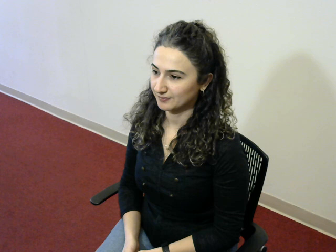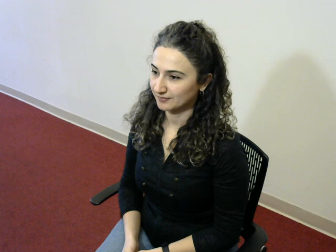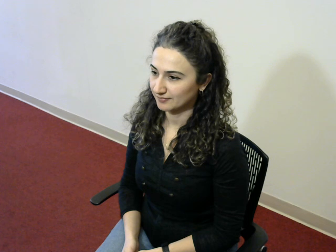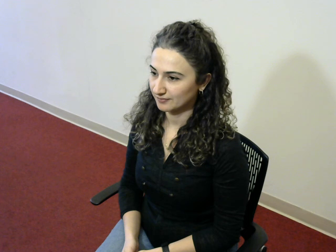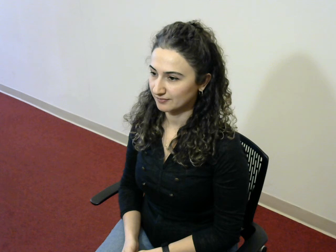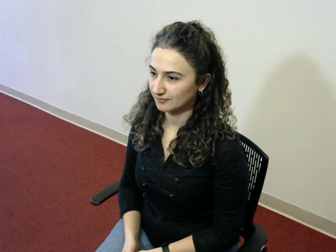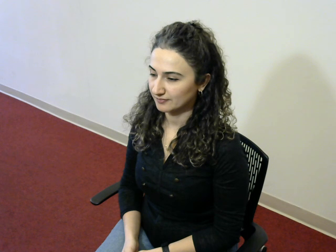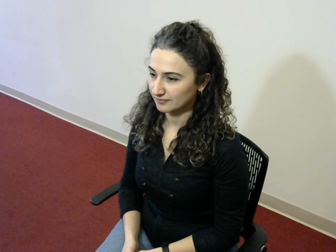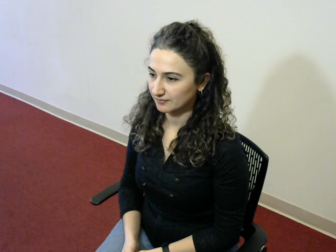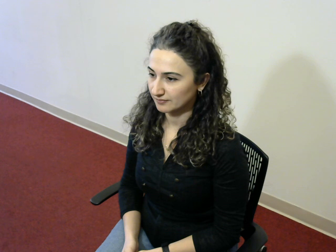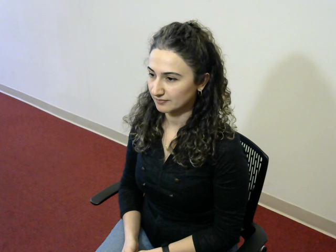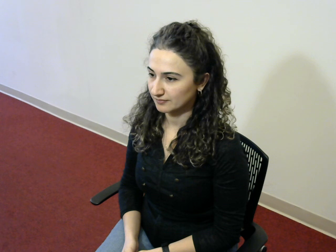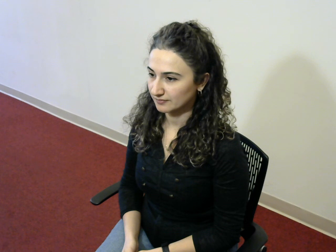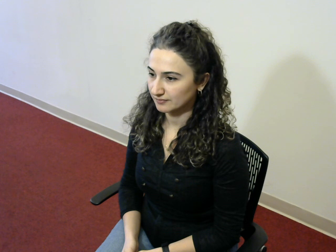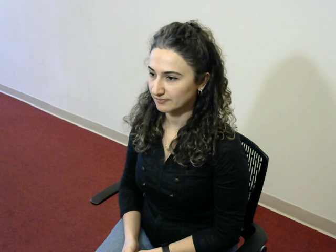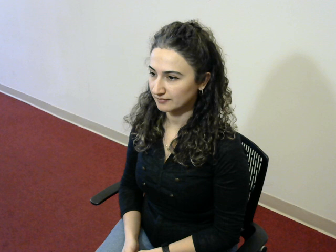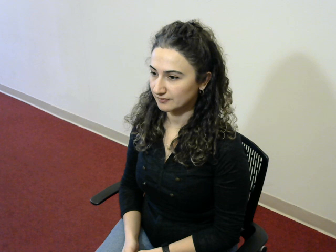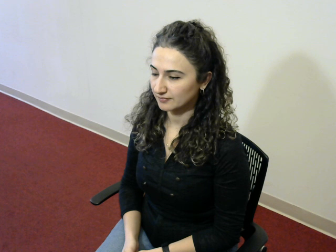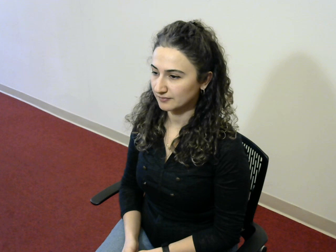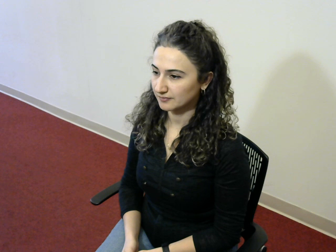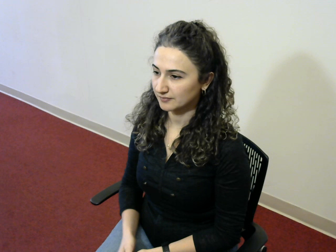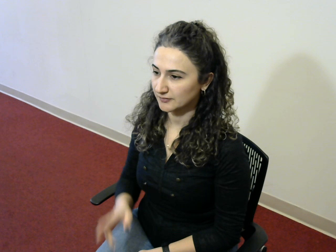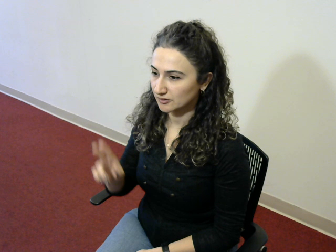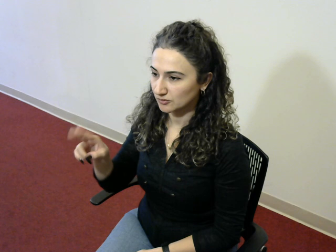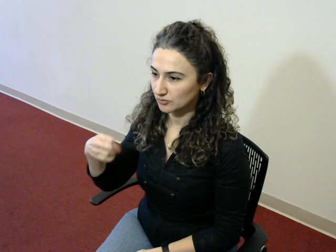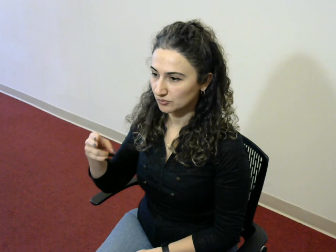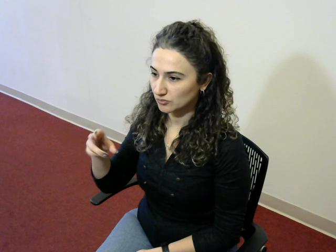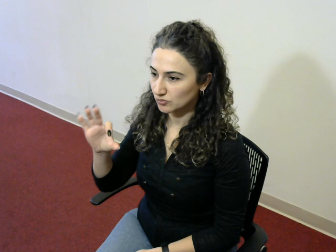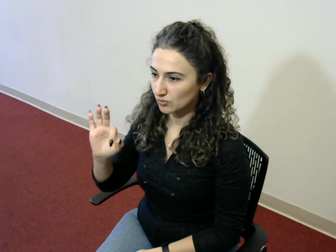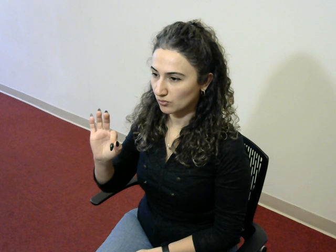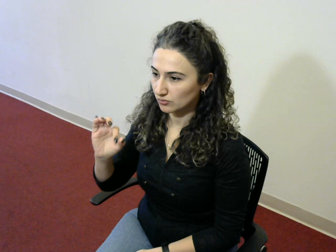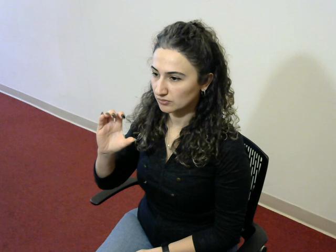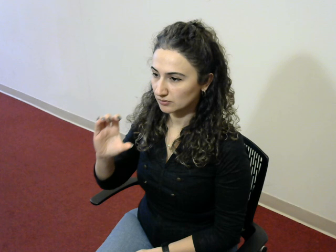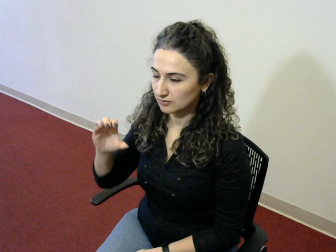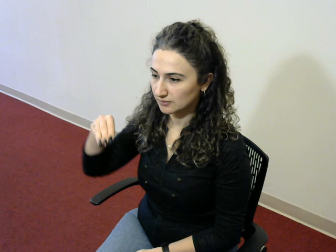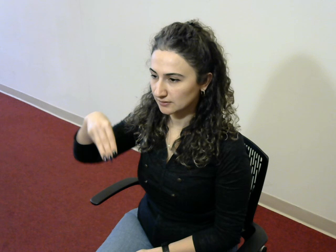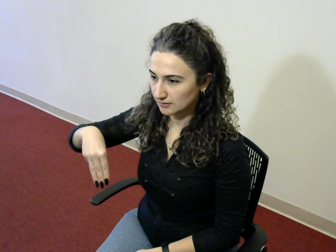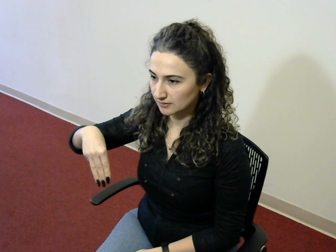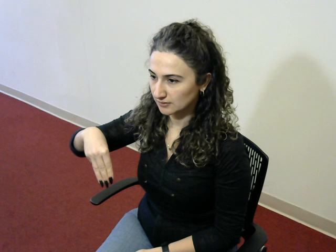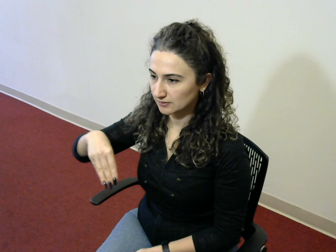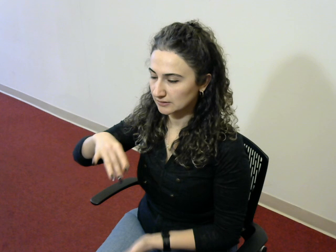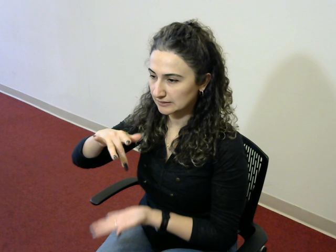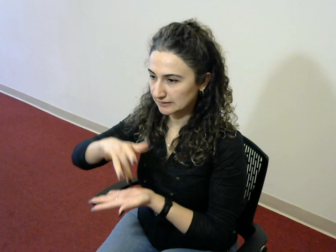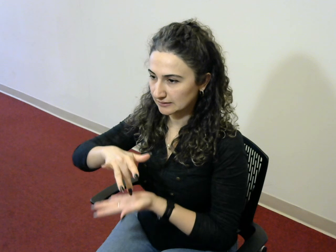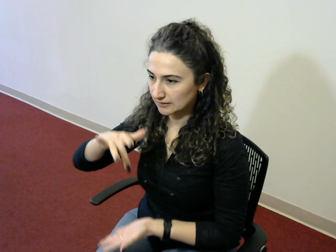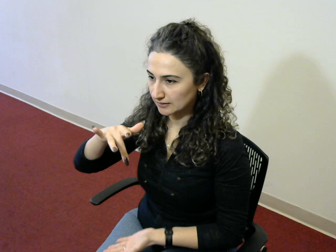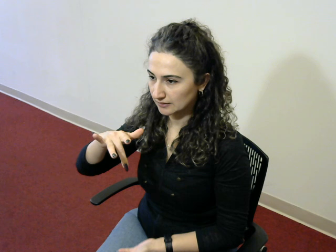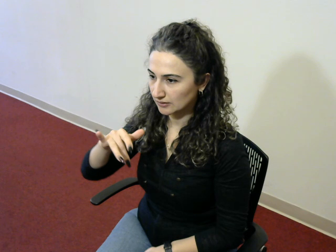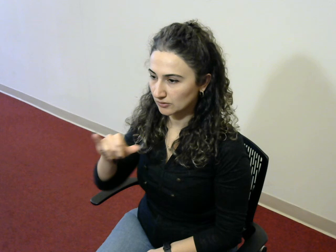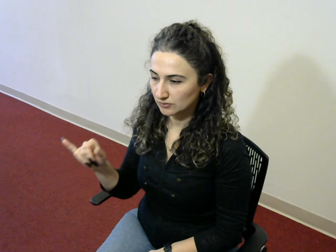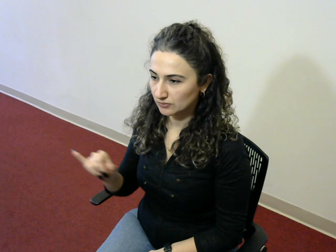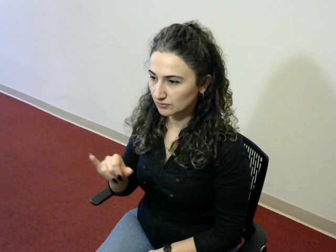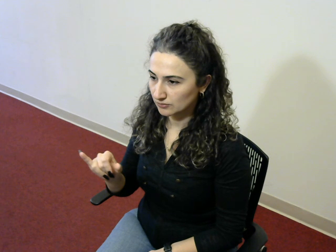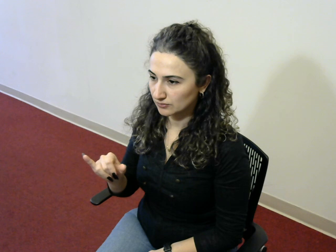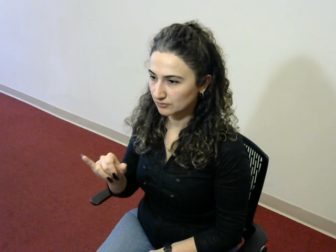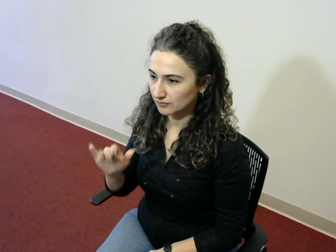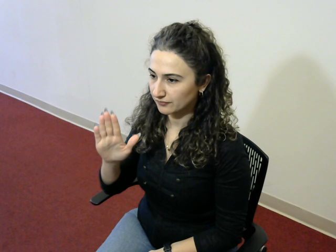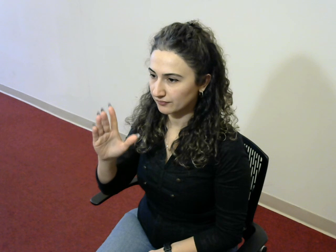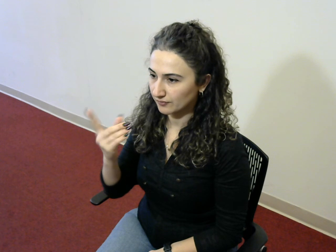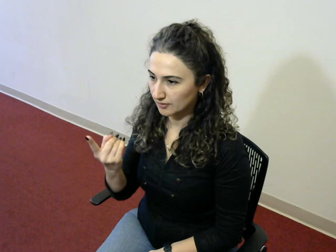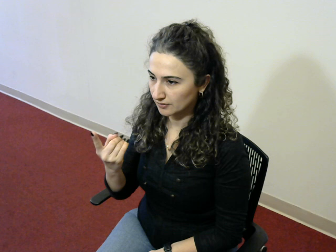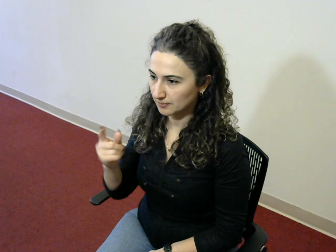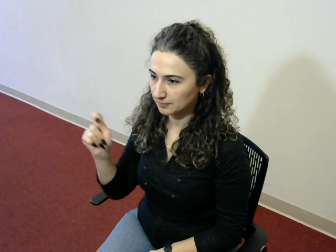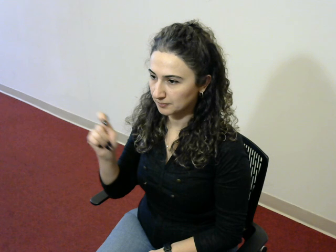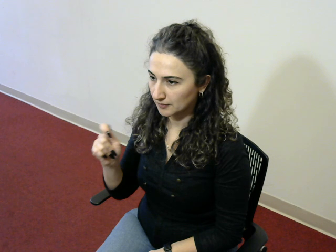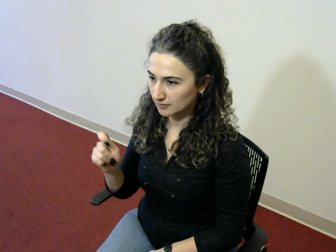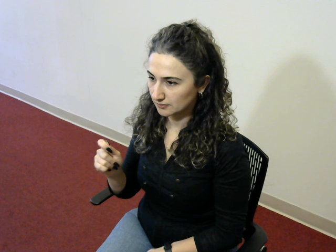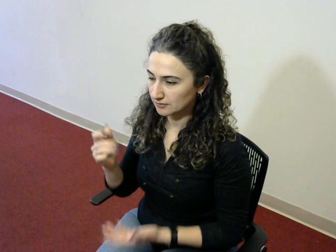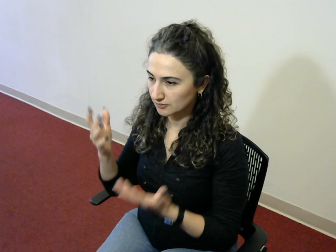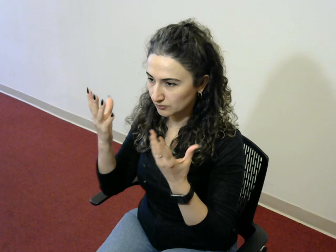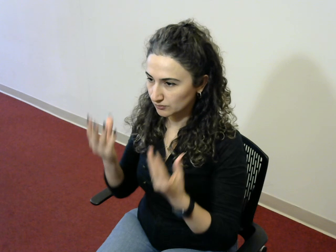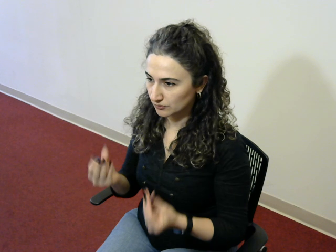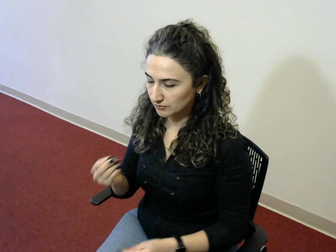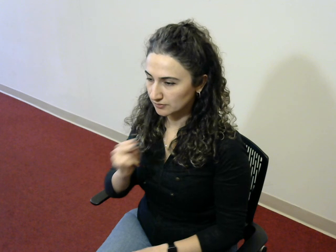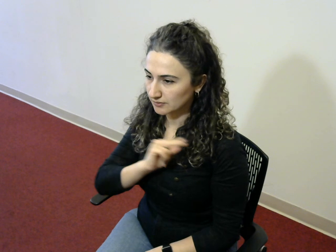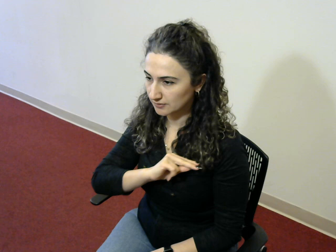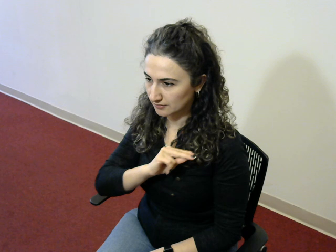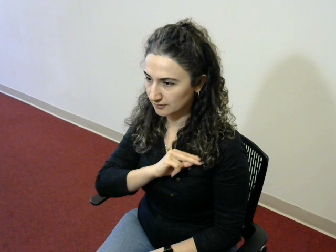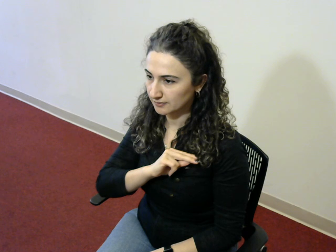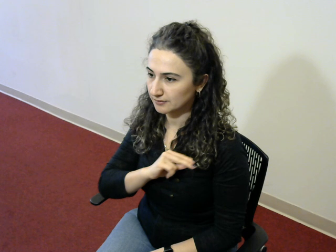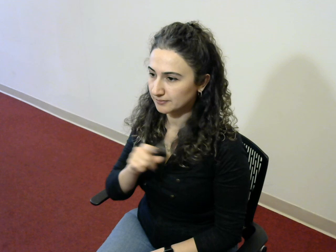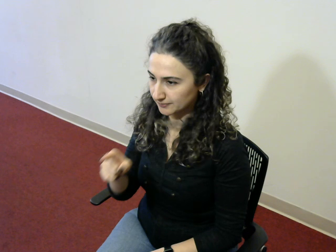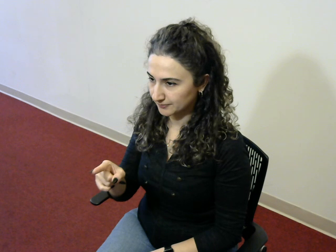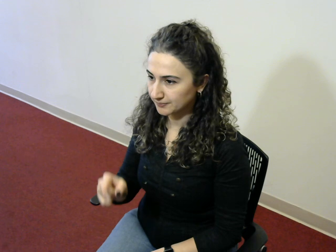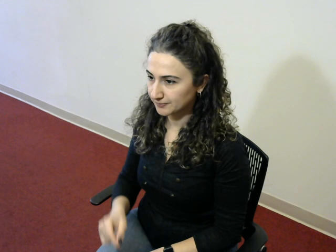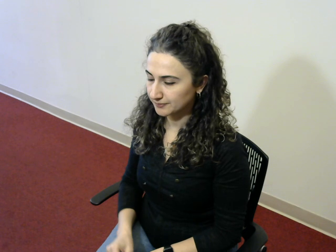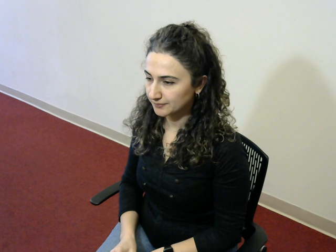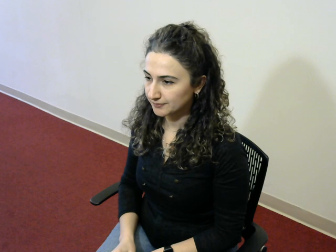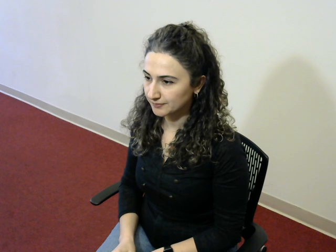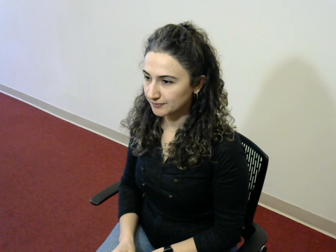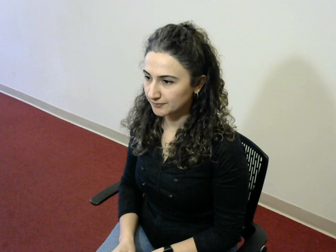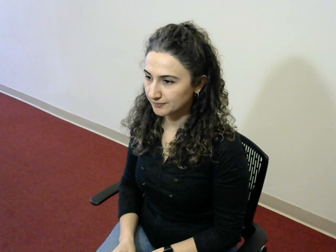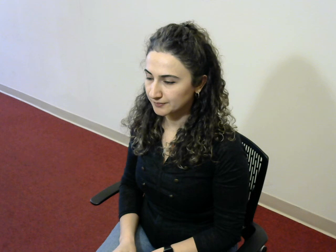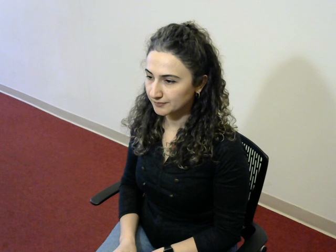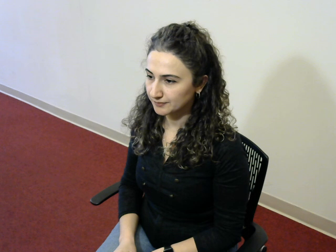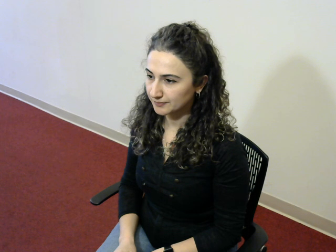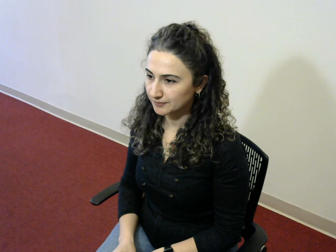DOST mərkəzləri şənbə və bazar günü işləyirmi?